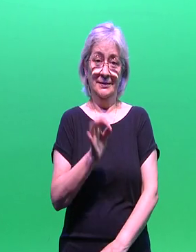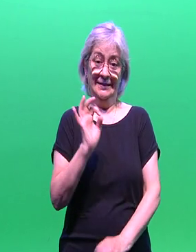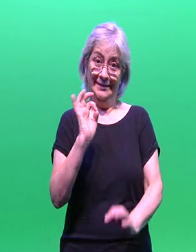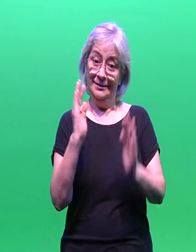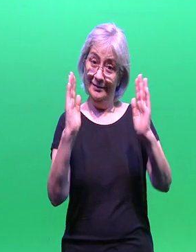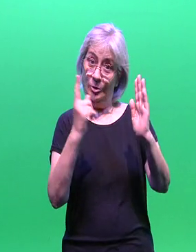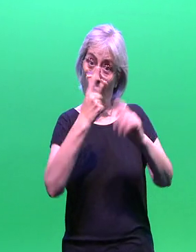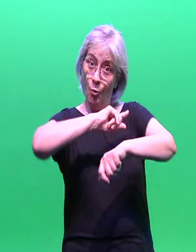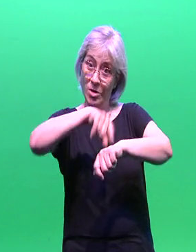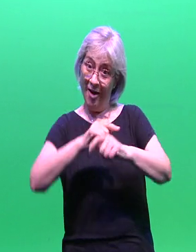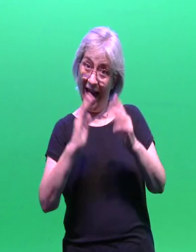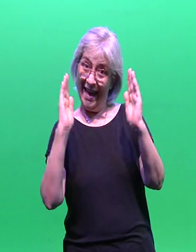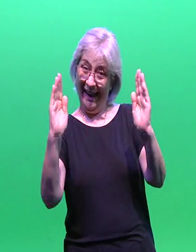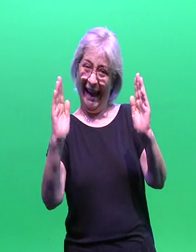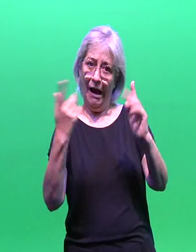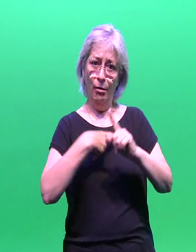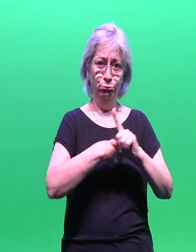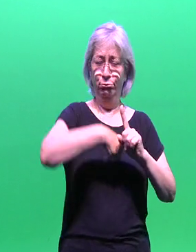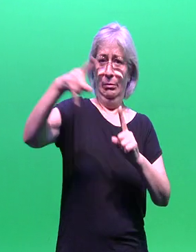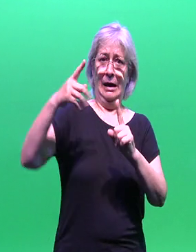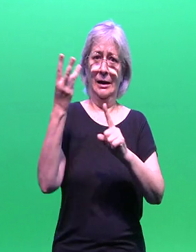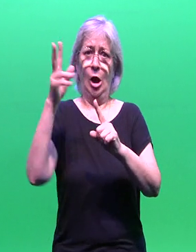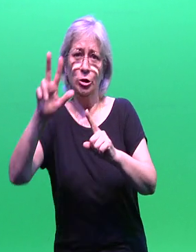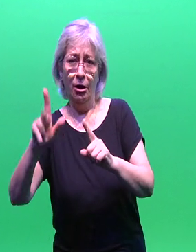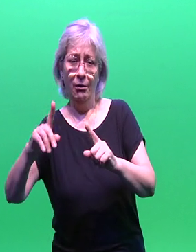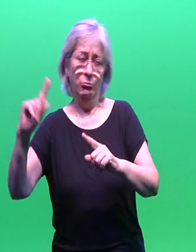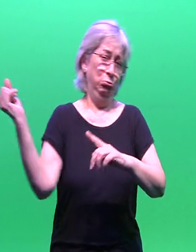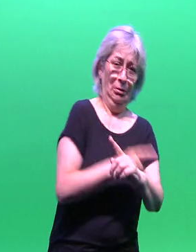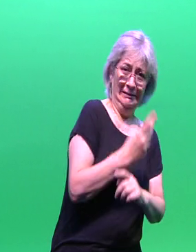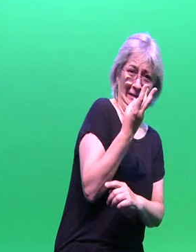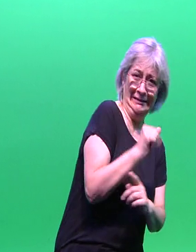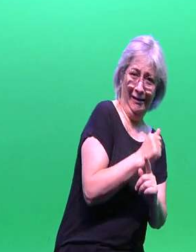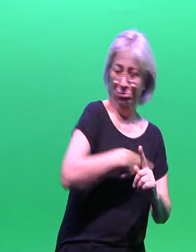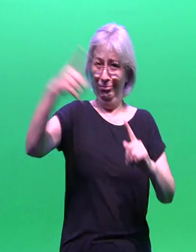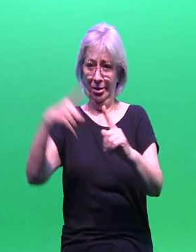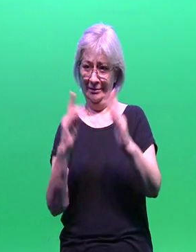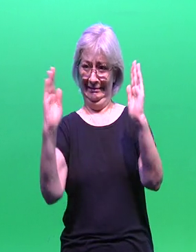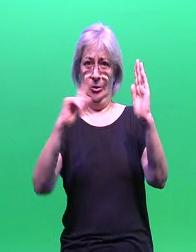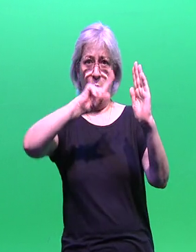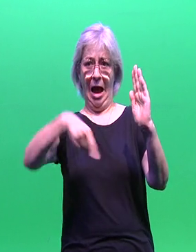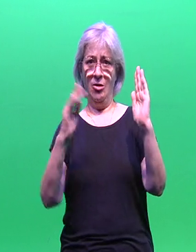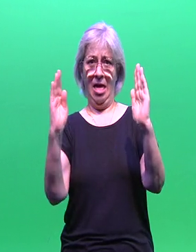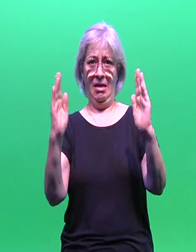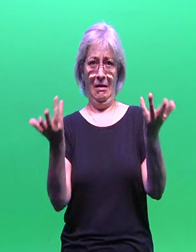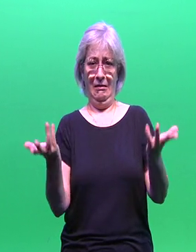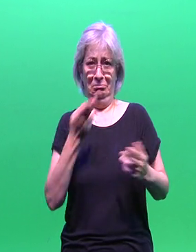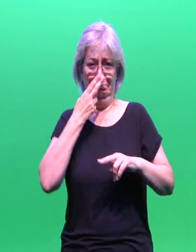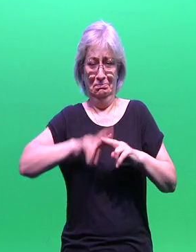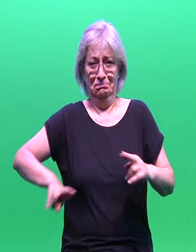Durant una hora la temperatura ha variat de trenta-vuit graus a trenta, després ha tornat a pujar. M'ha passat en una hora només. És molt estrany.